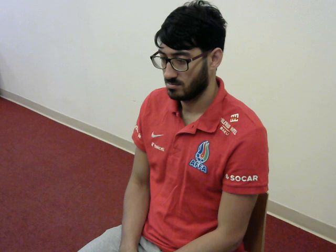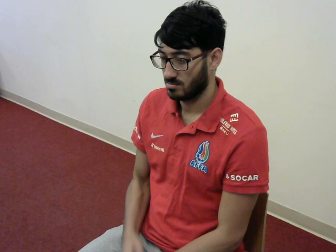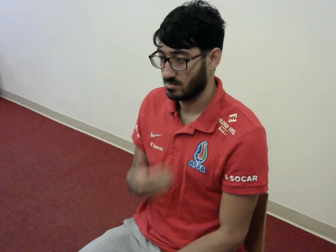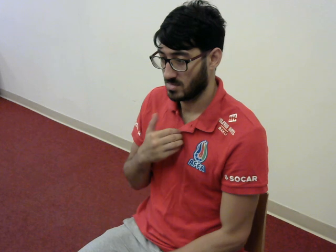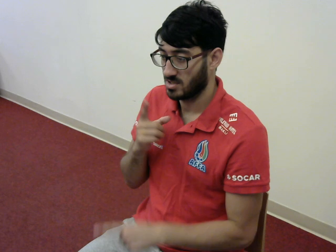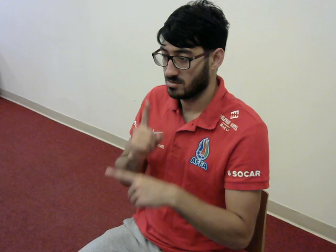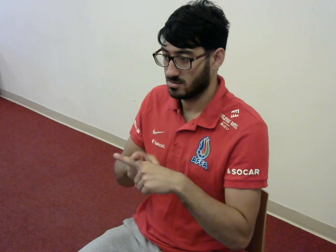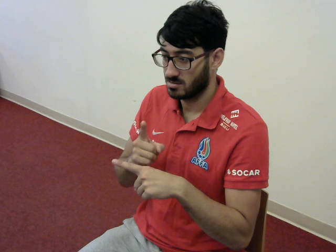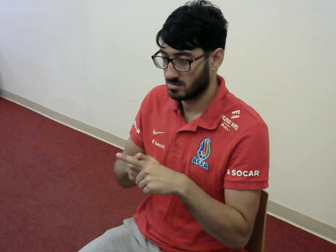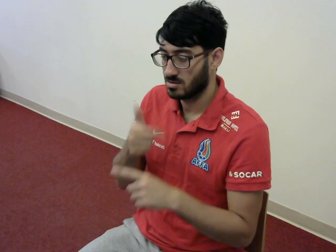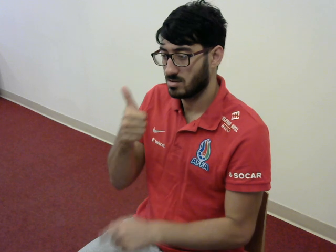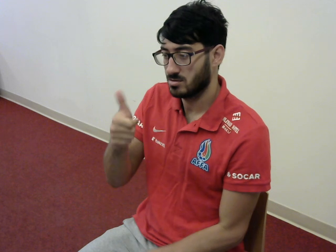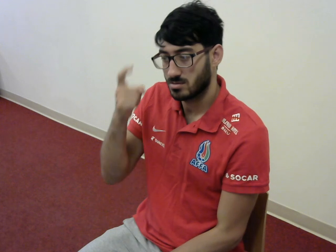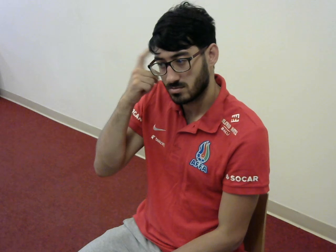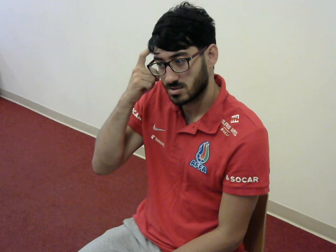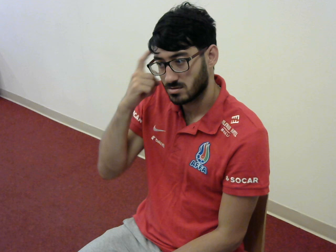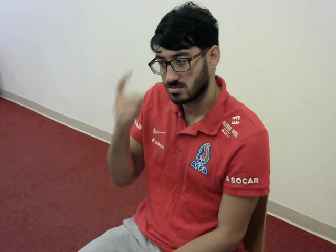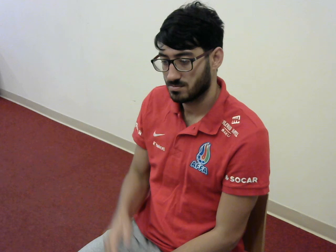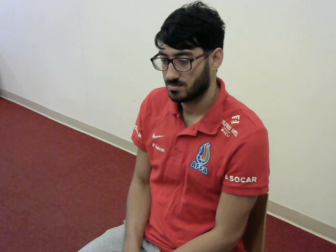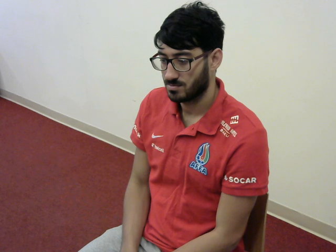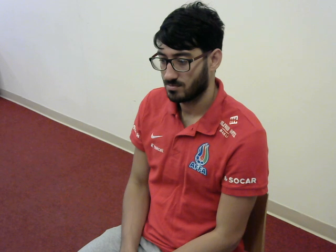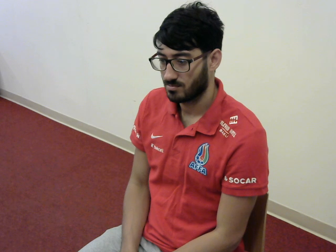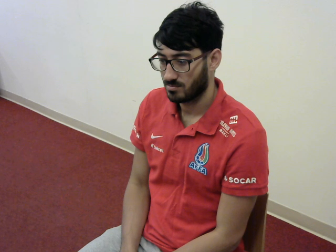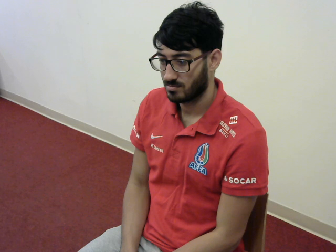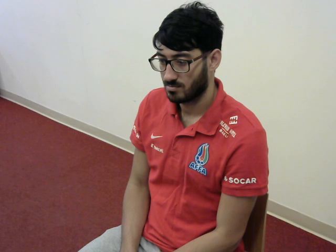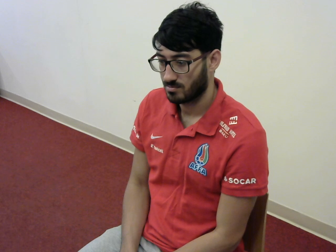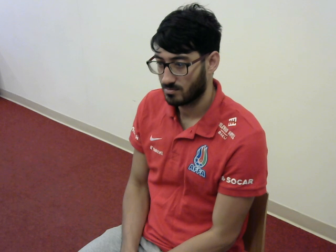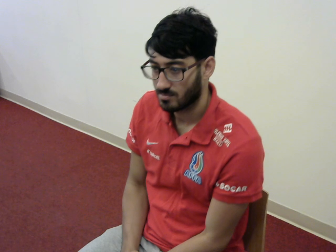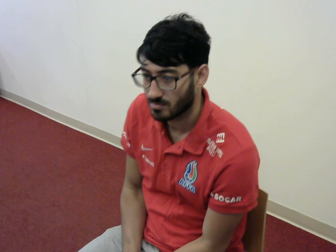Mən riyaziyyatı yaxşı bilirəm